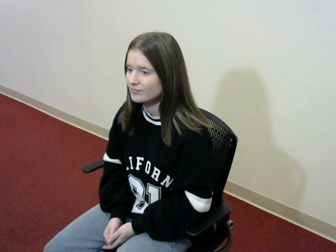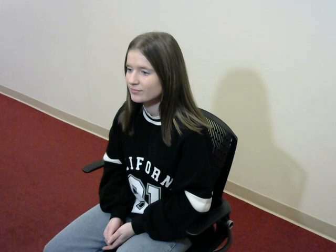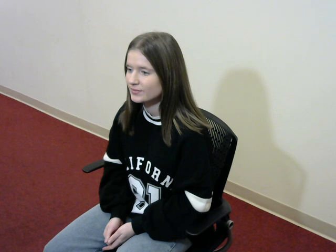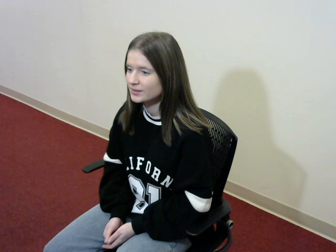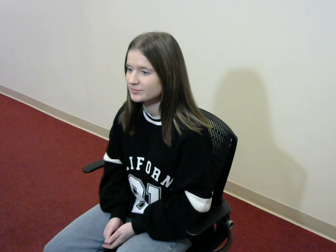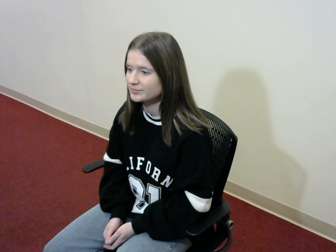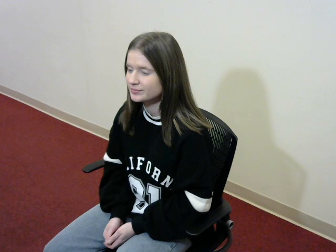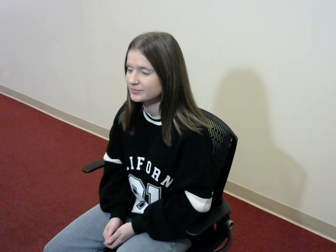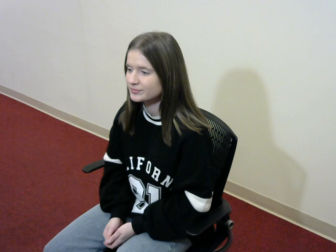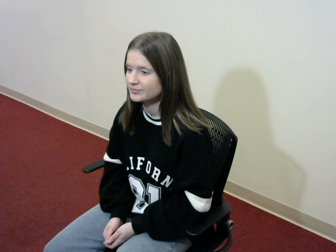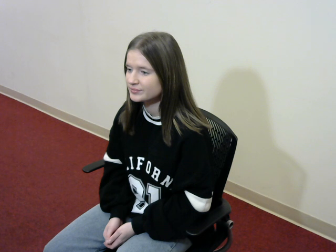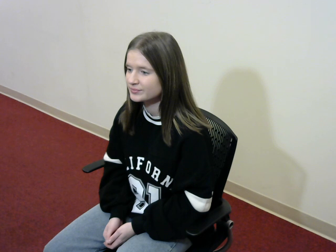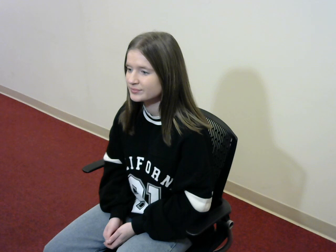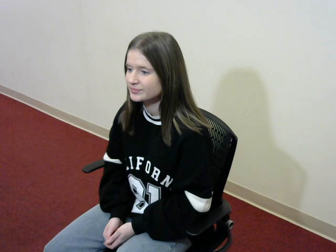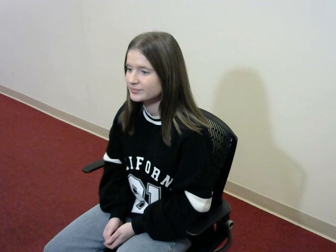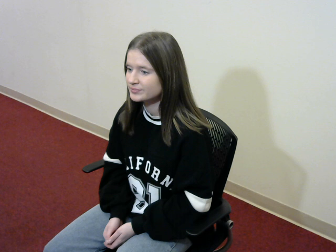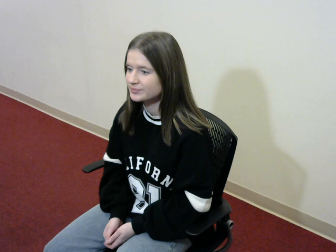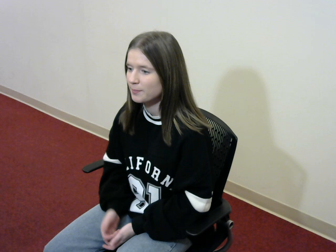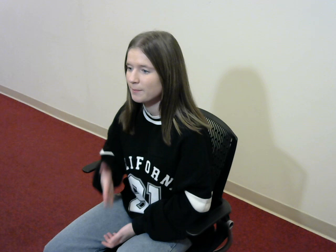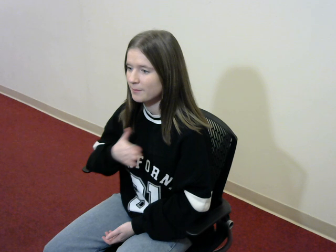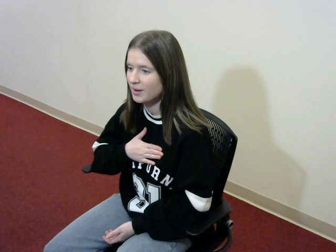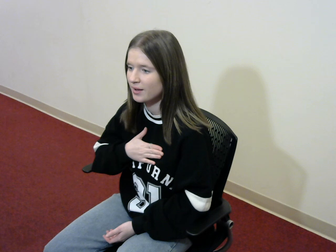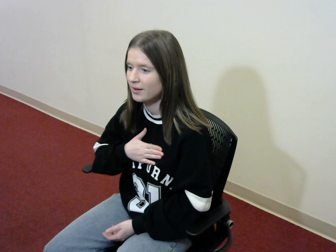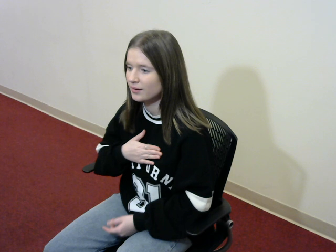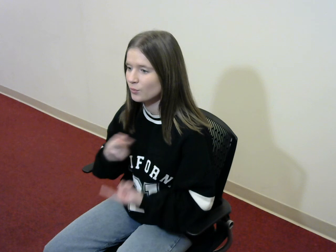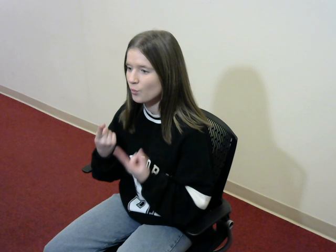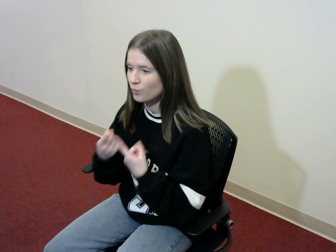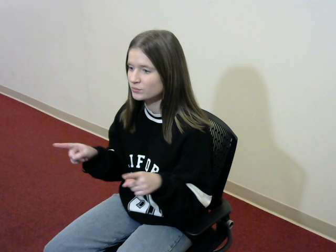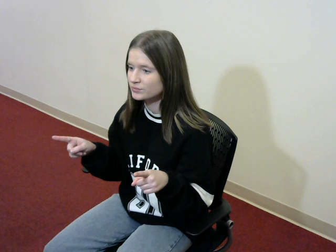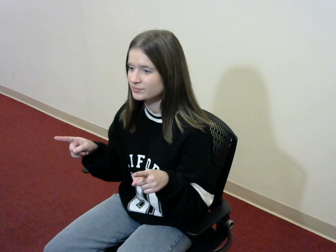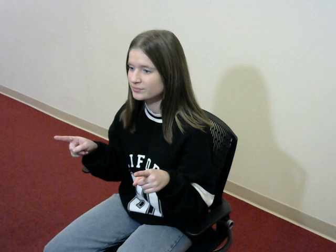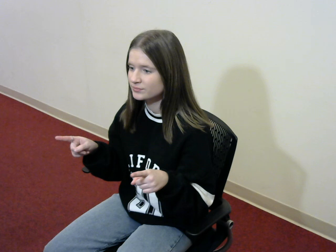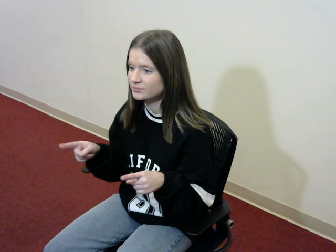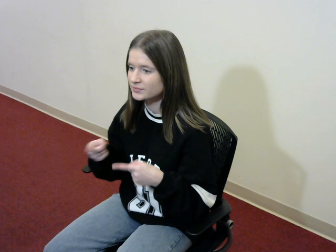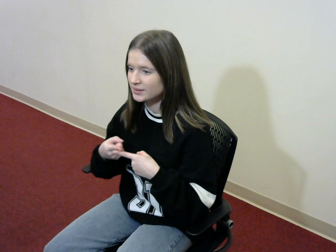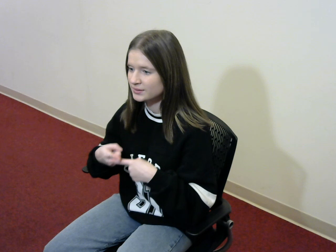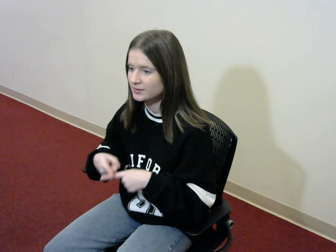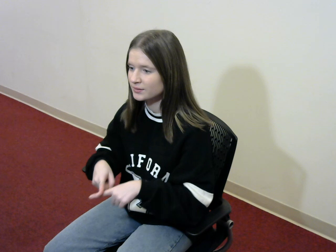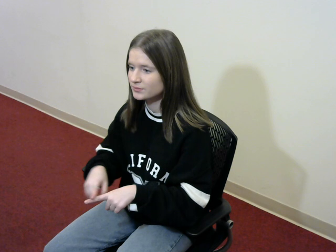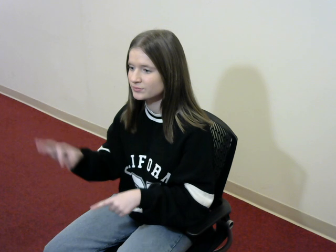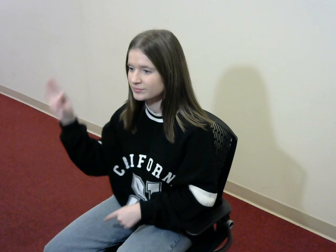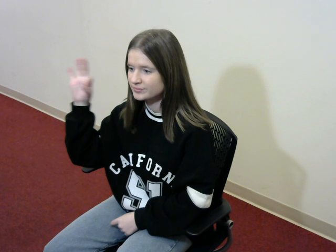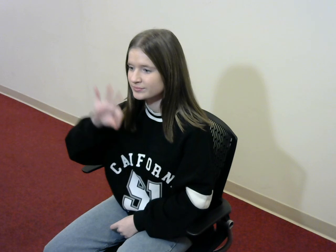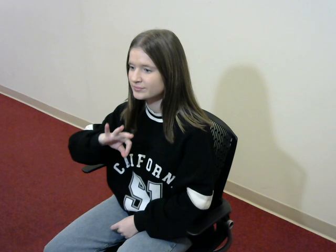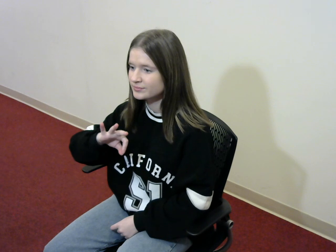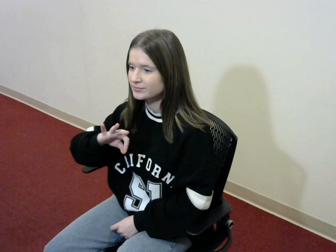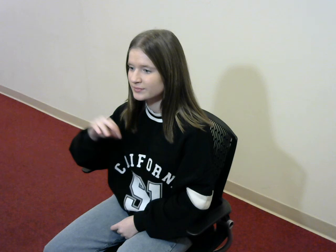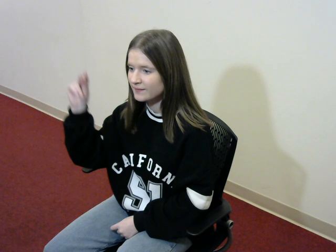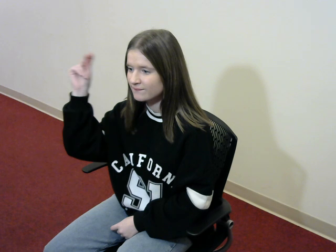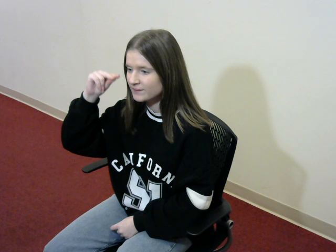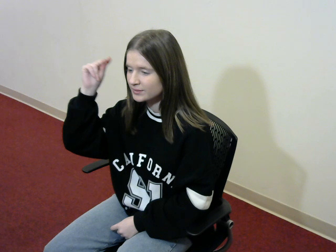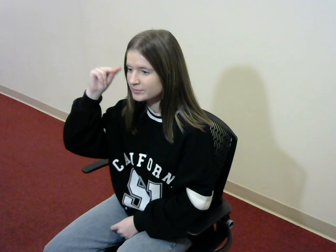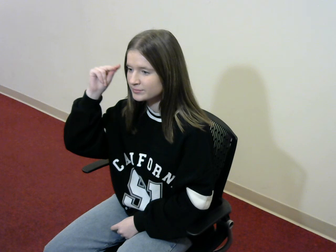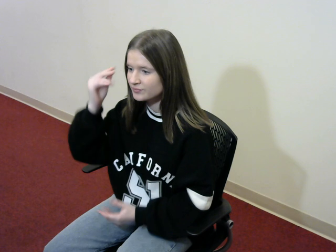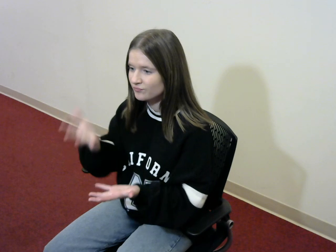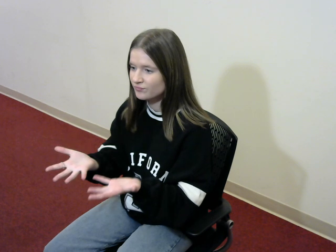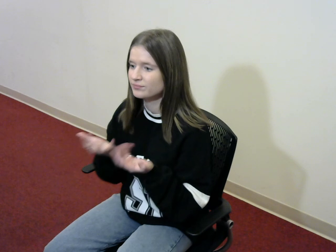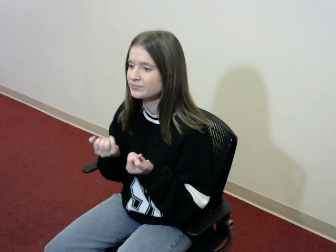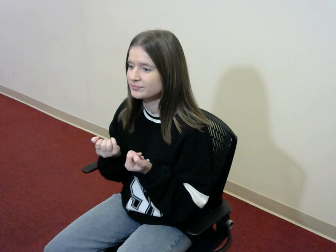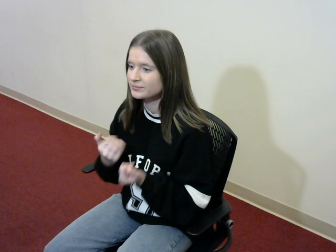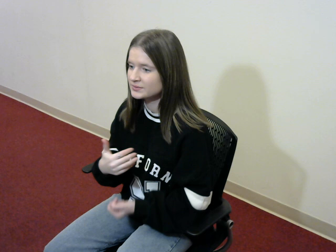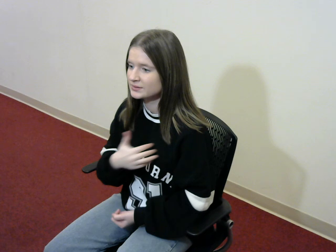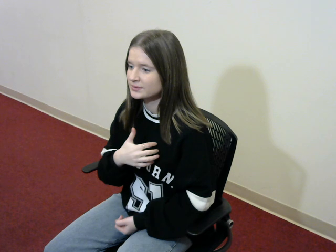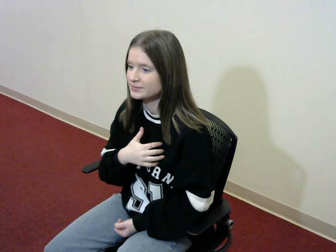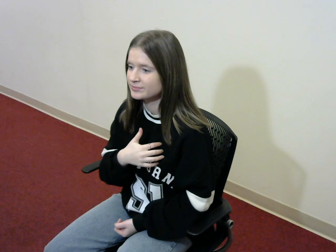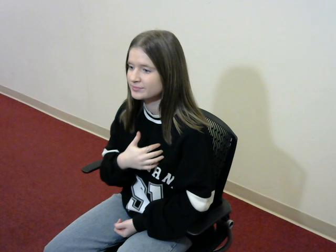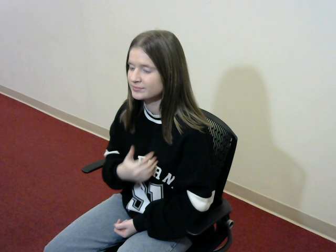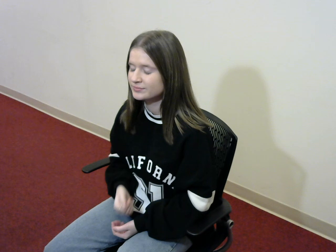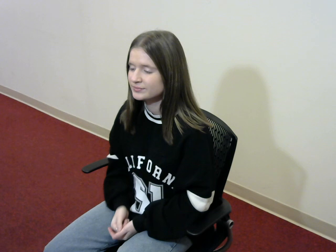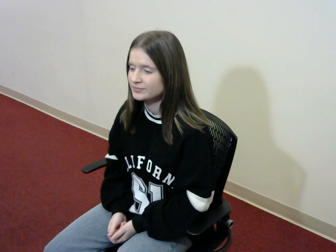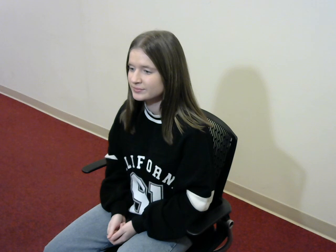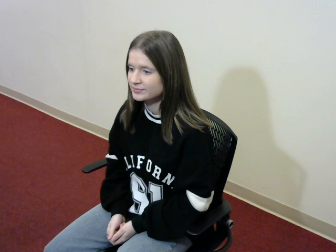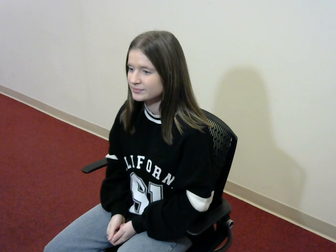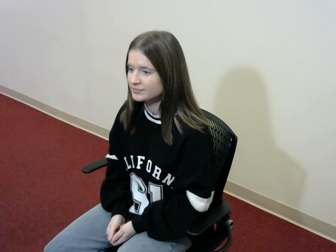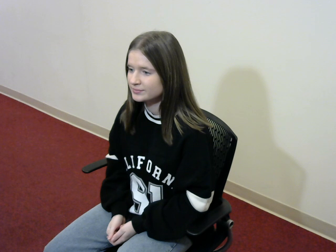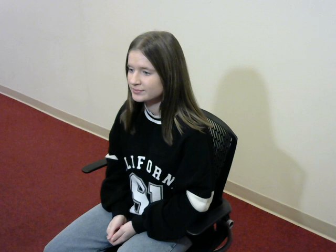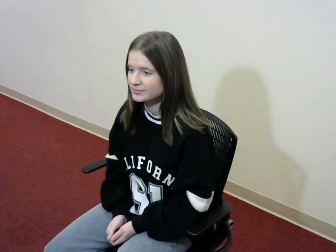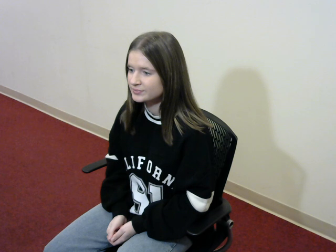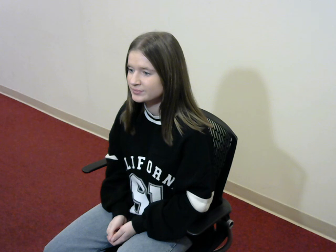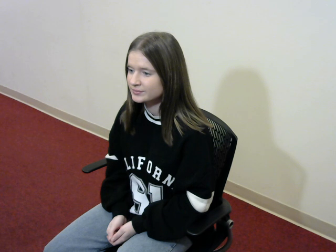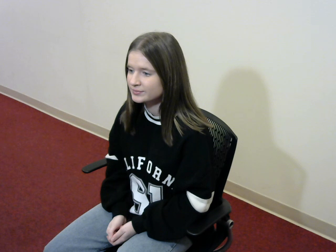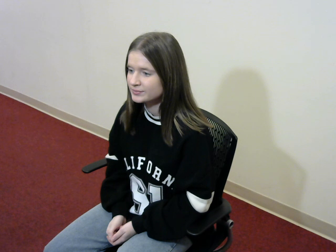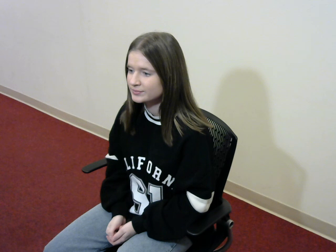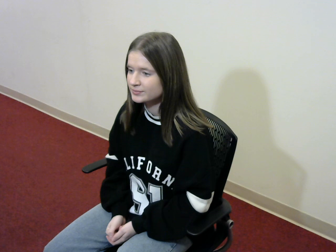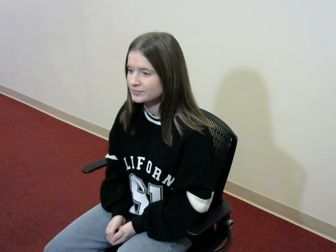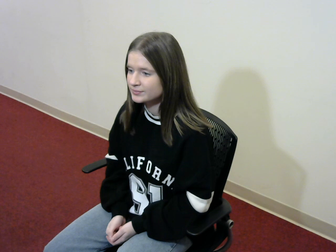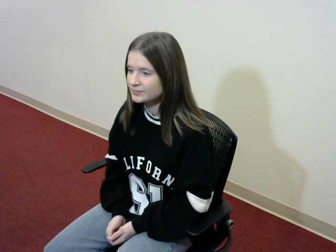Mən fərqli ixtisas üzrə təhsil almaq istəyirəm